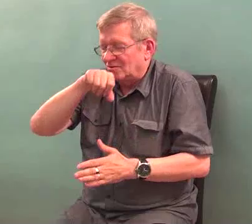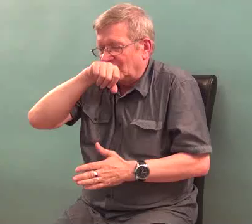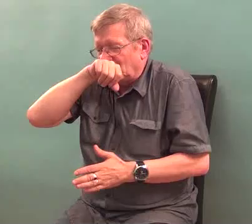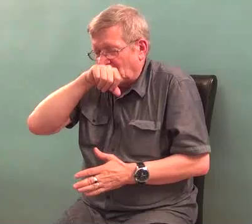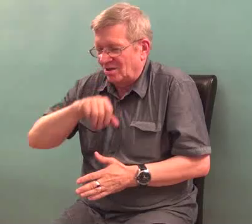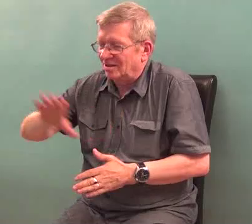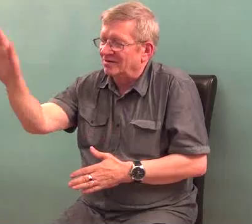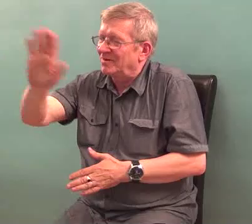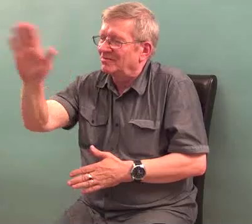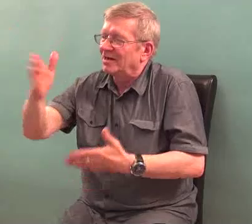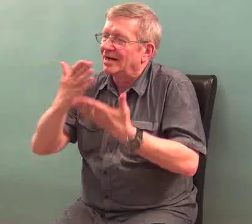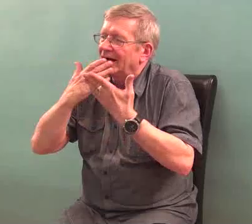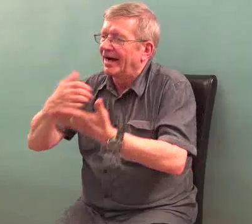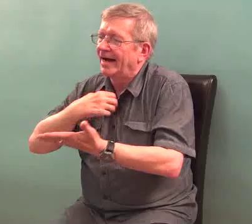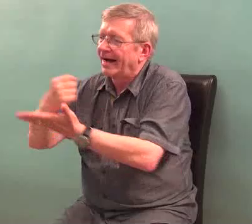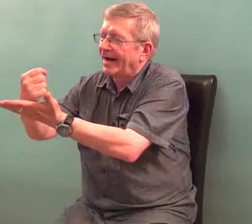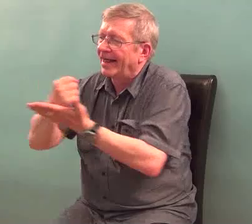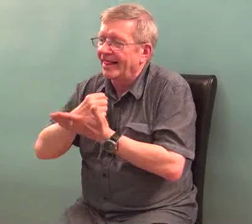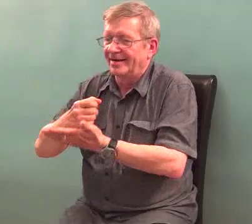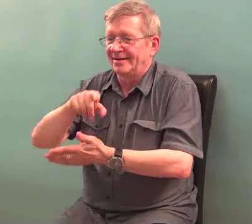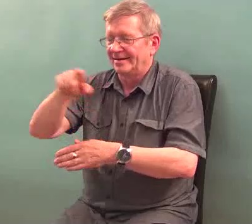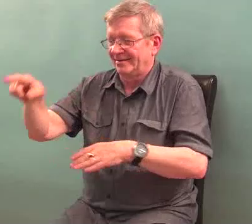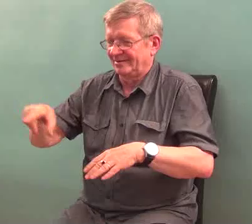Pomachał do żabek i podziękował im za oddanie jednej żabki.